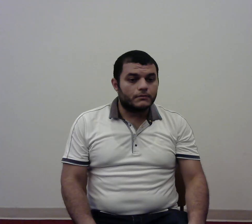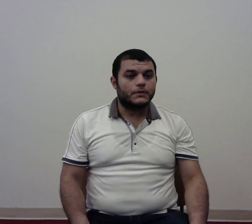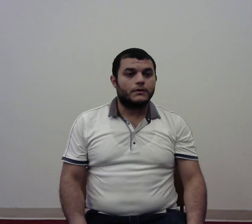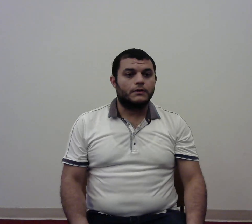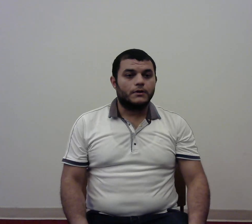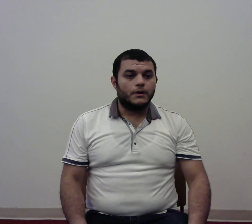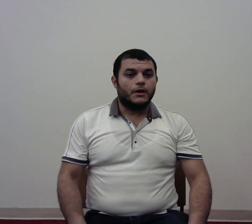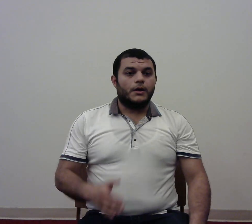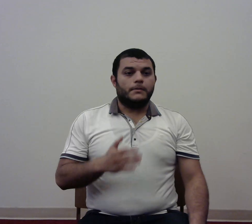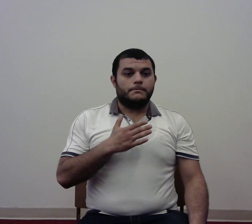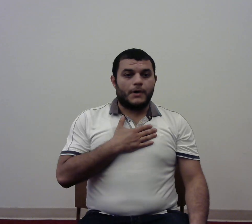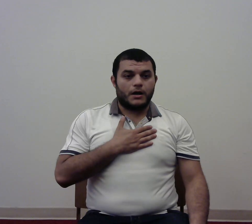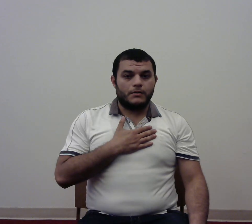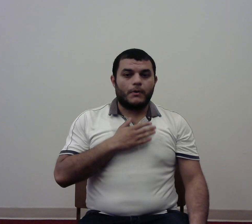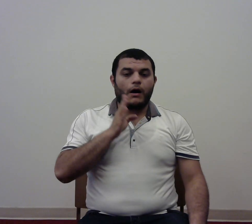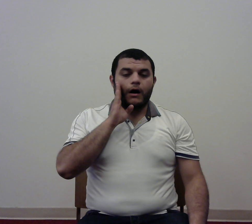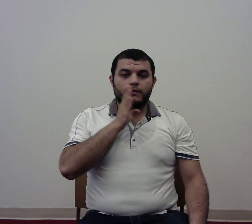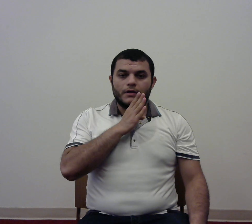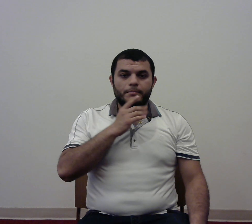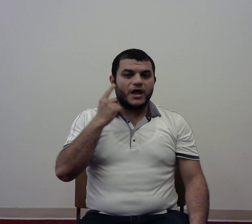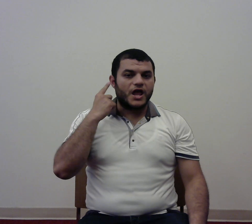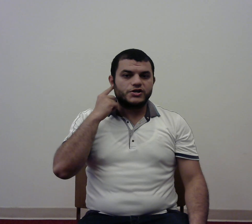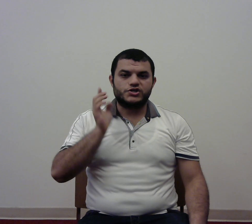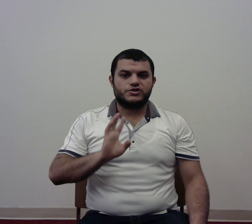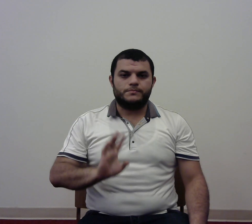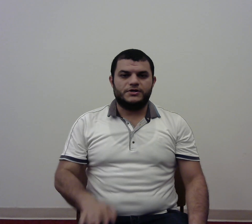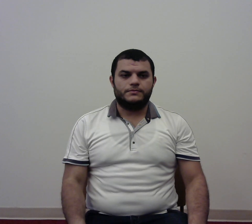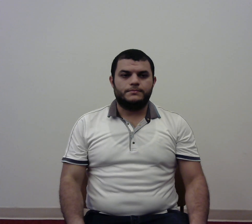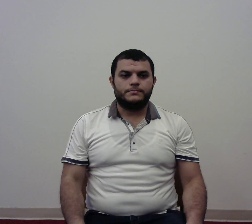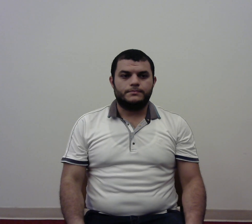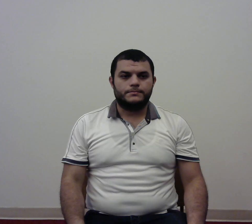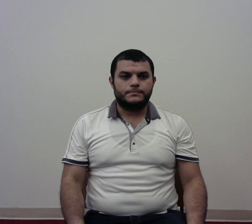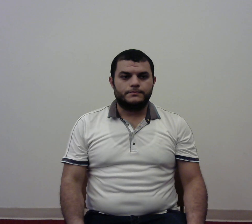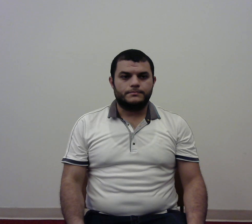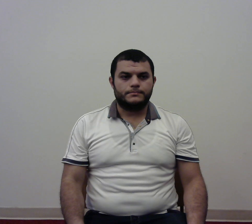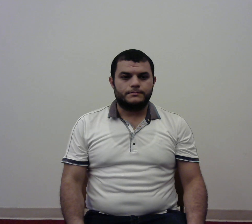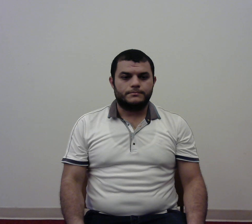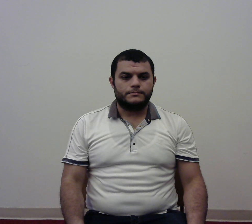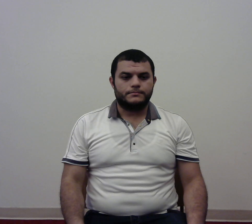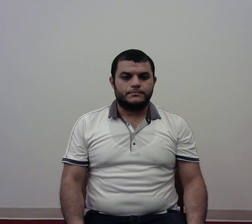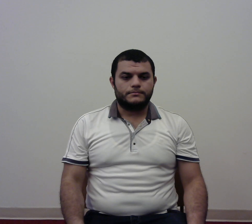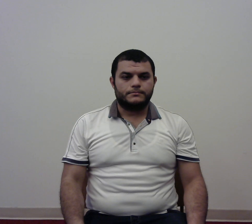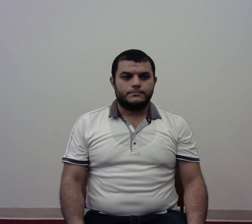Mənim anam eşitmir